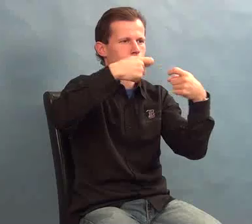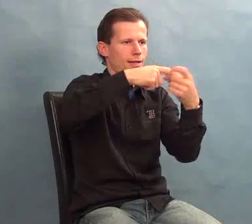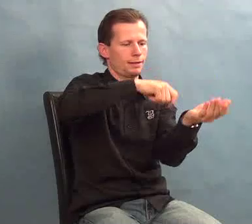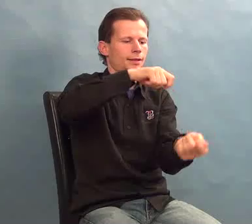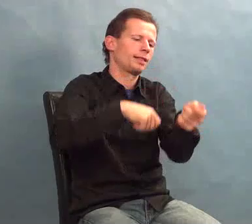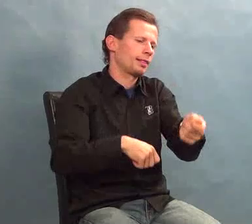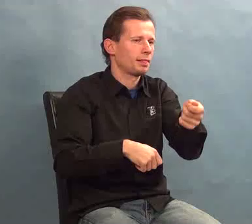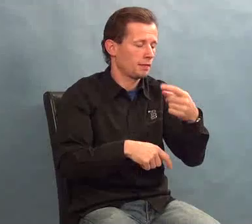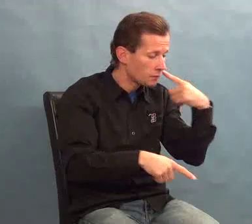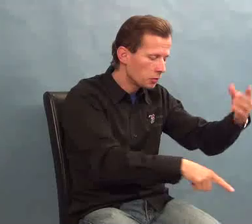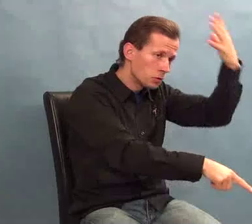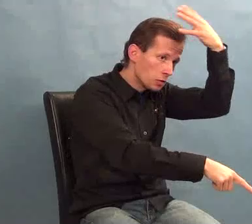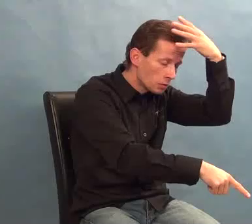Odbija piłeczkę i zauważa czapkę.